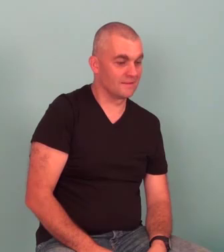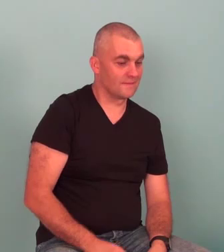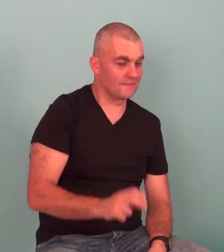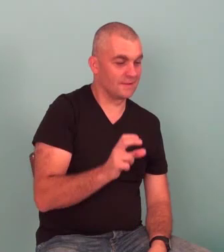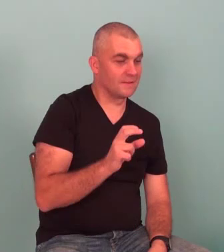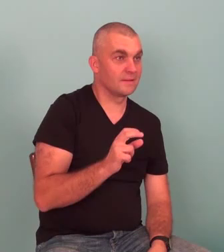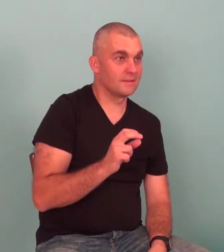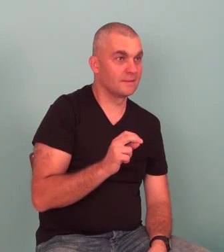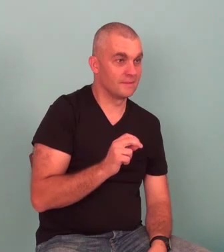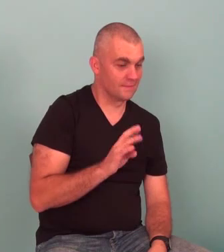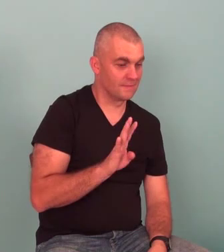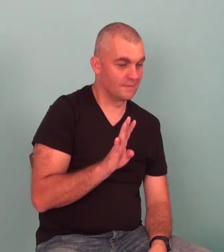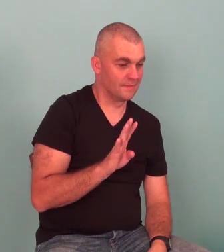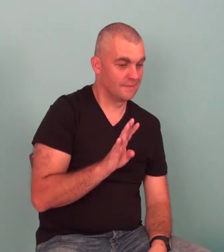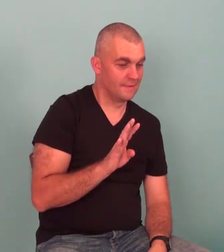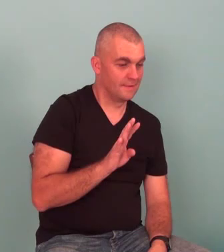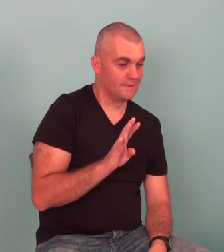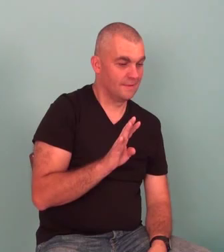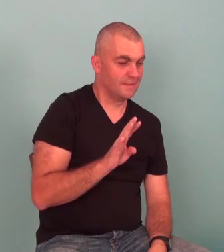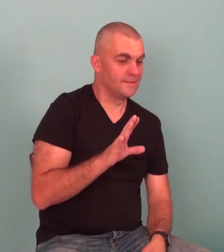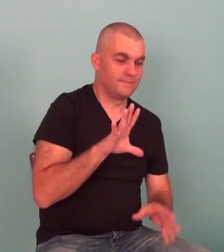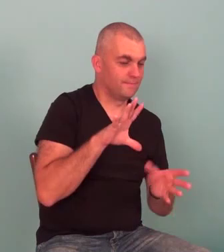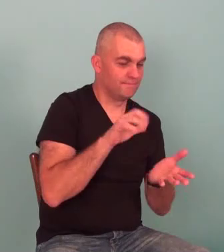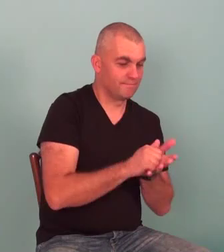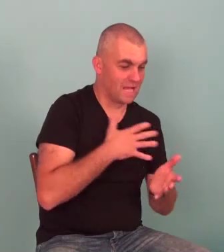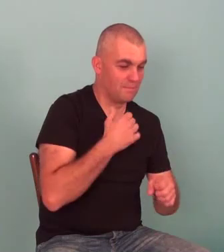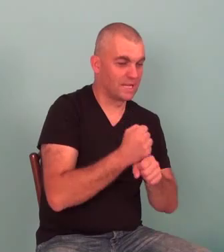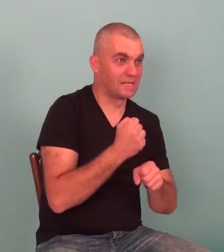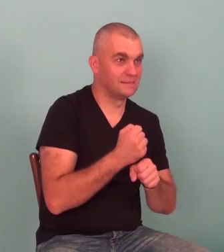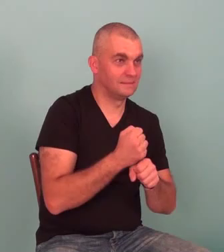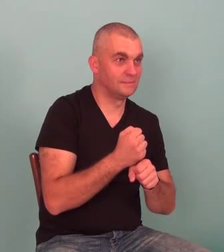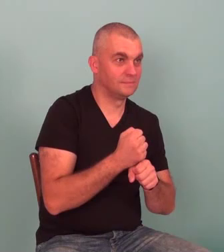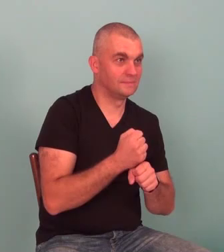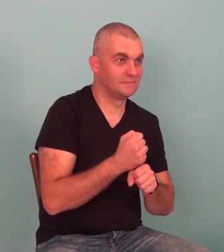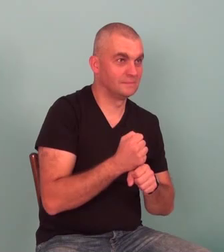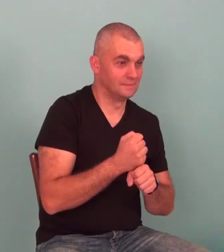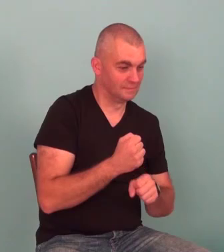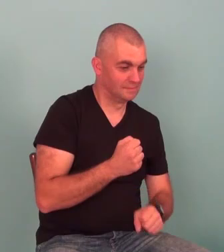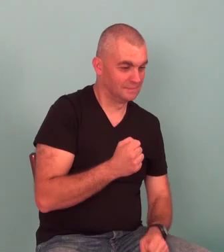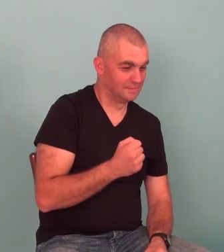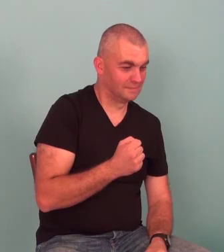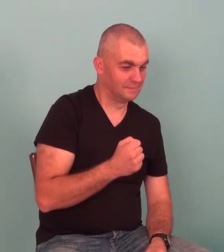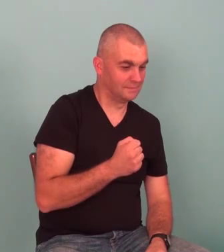Czwartek, czwartego mam zajęty, mam pracę.